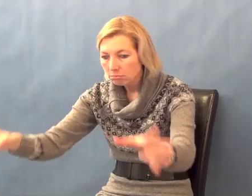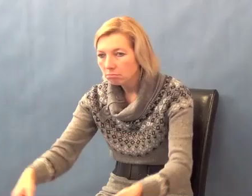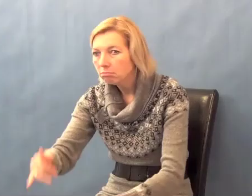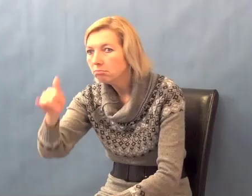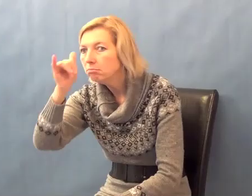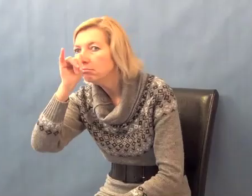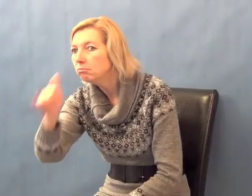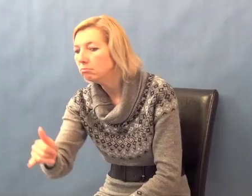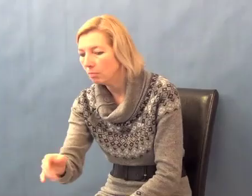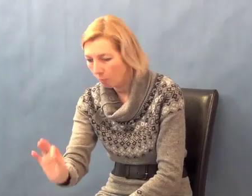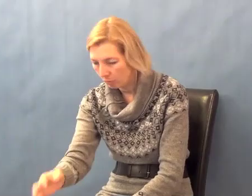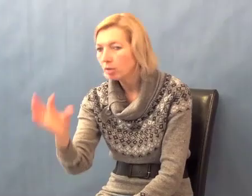Wszystkiego nie mogę.